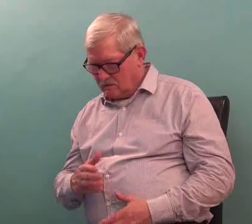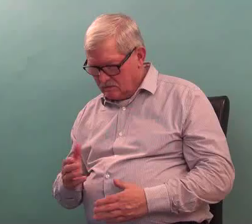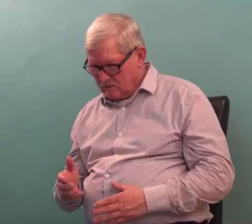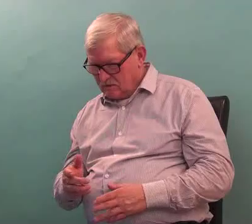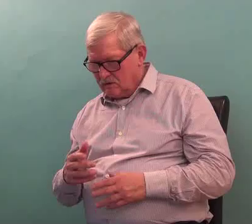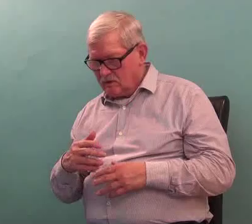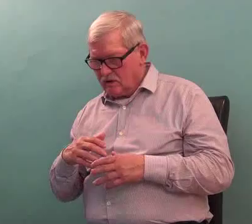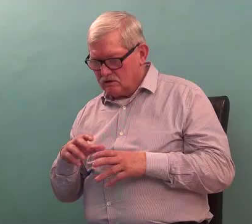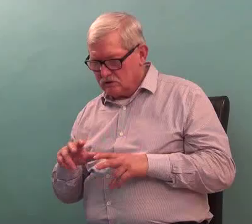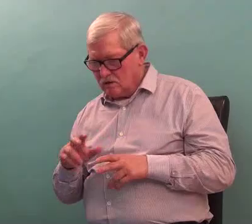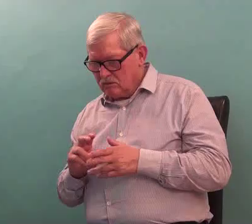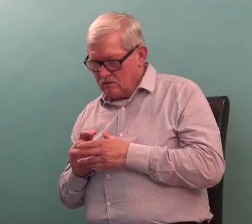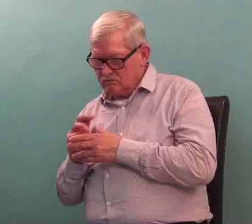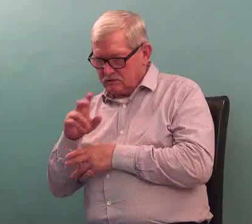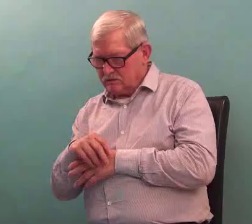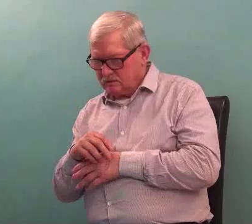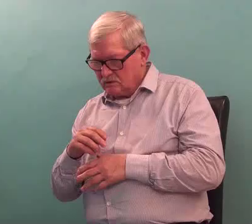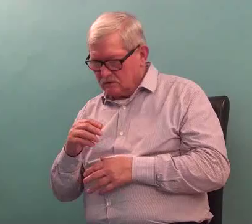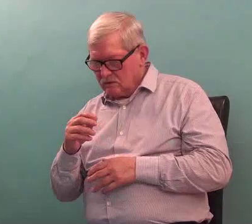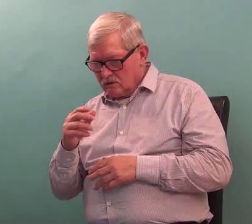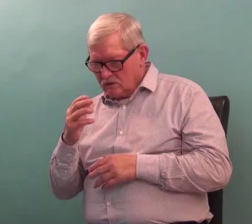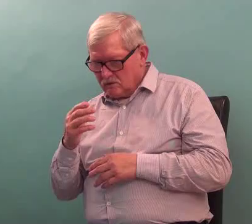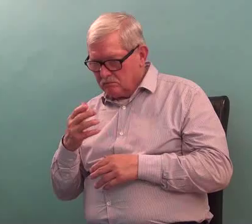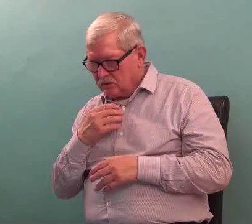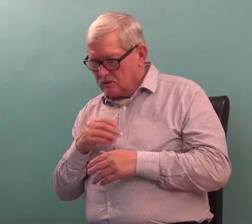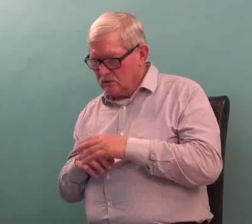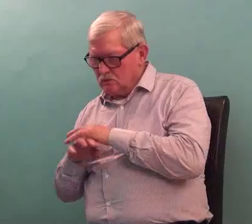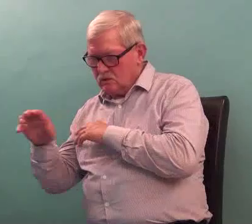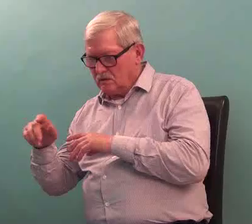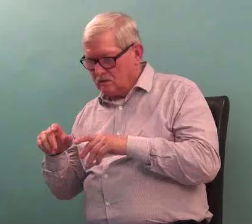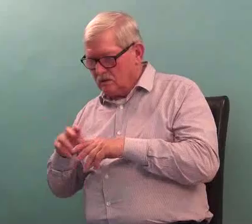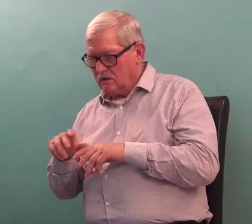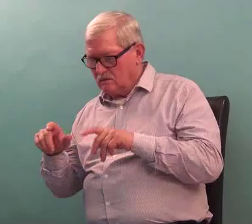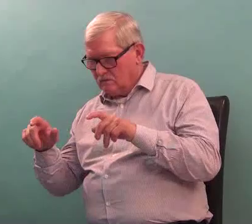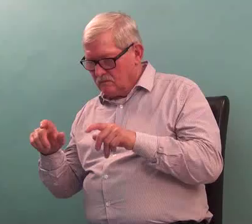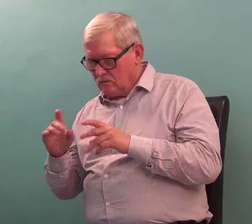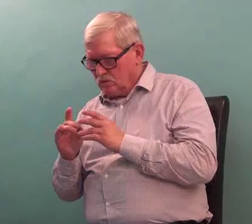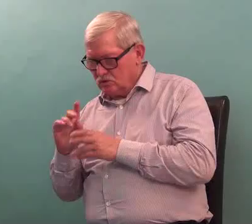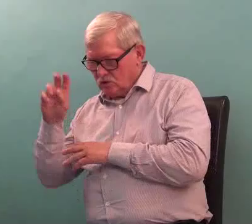Żaba wychodzi ze słoja, a pies ucieka i wskakuje na łóżko.